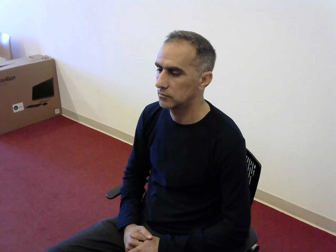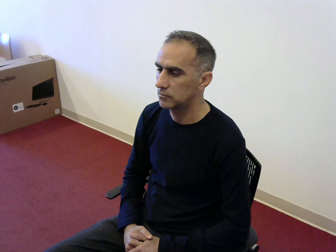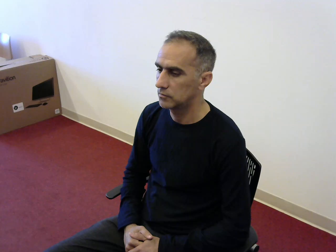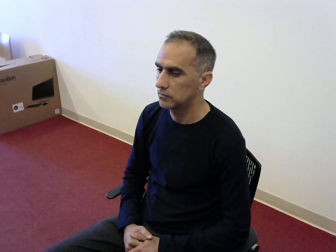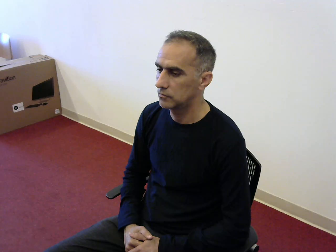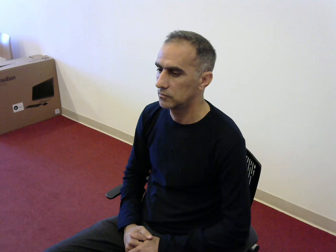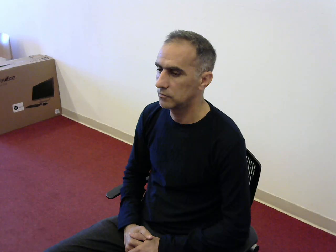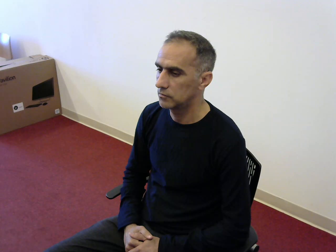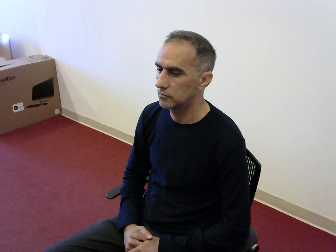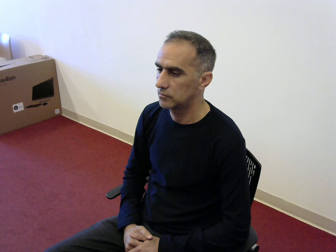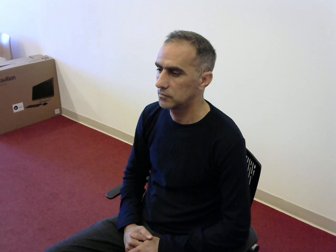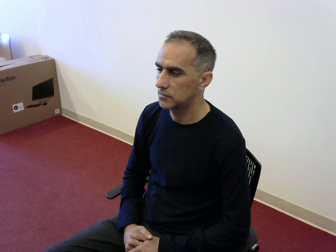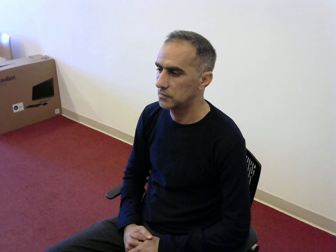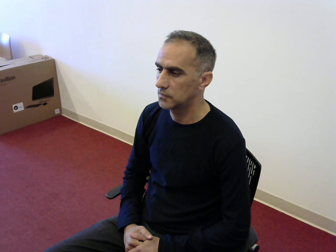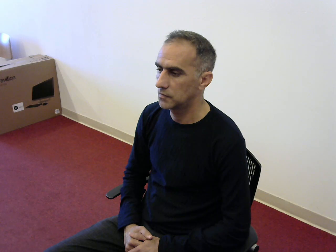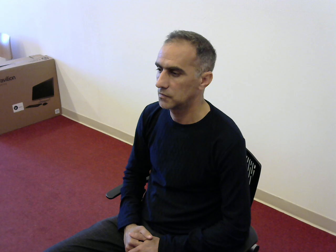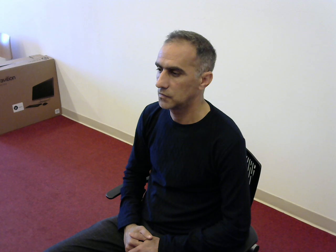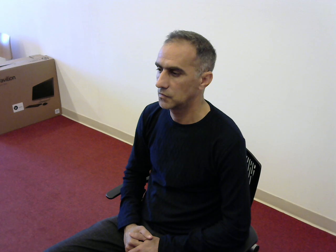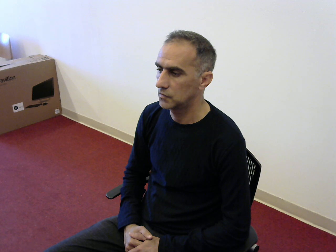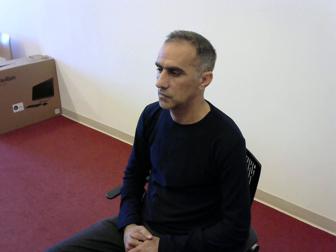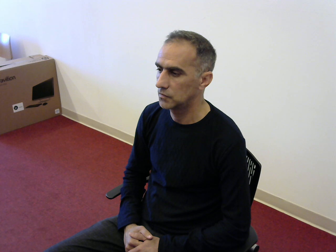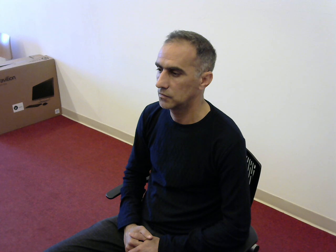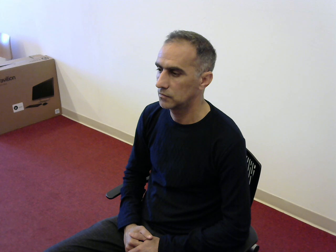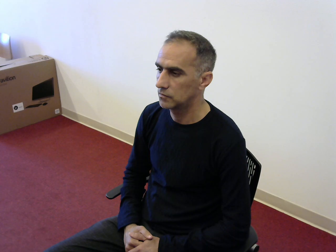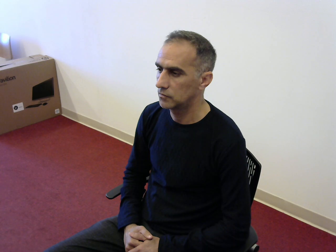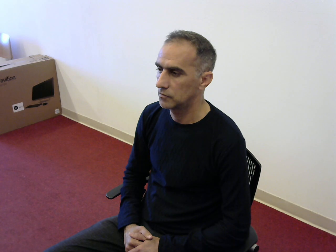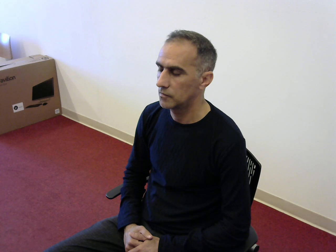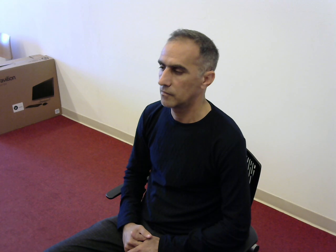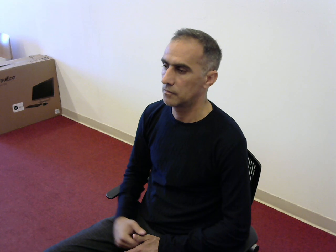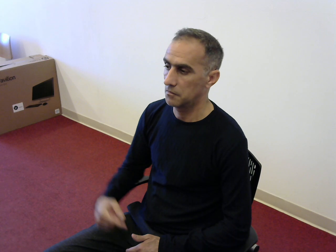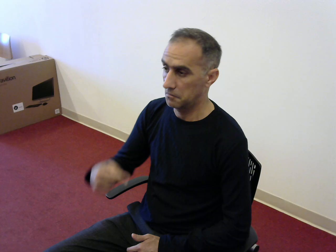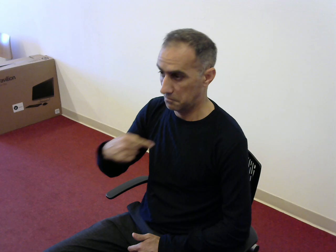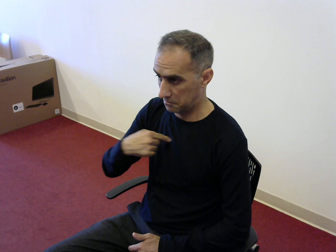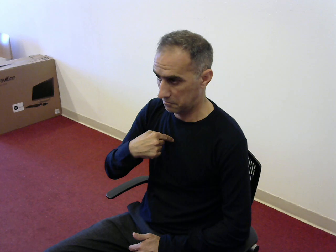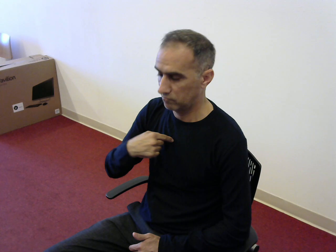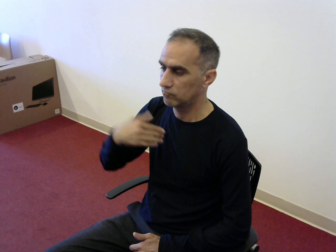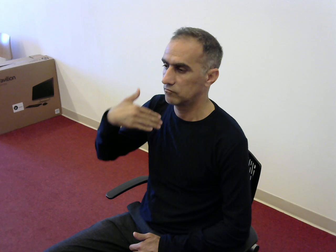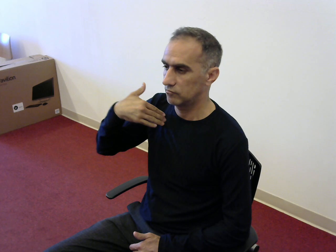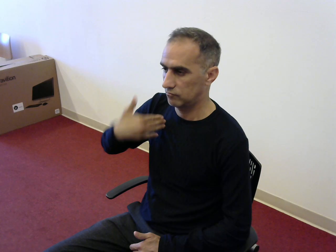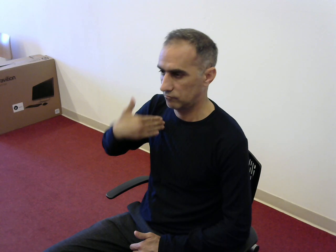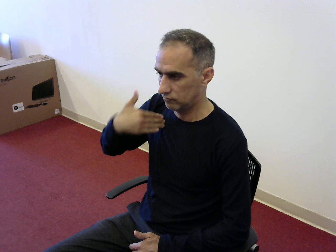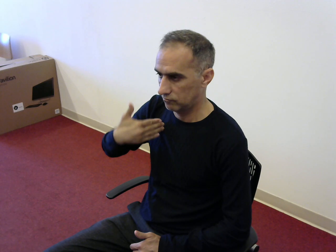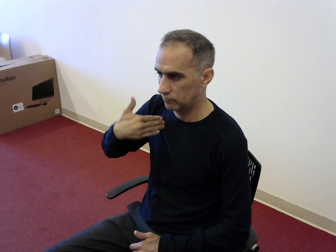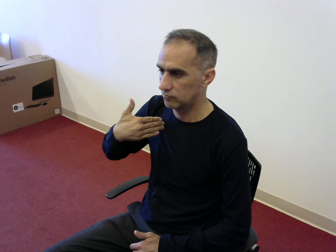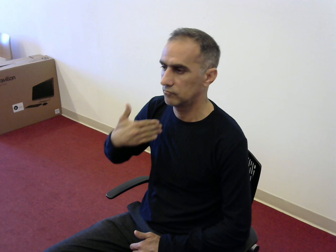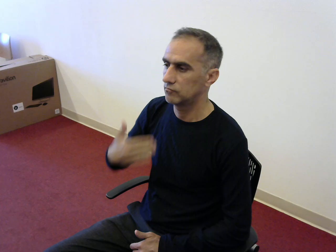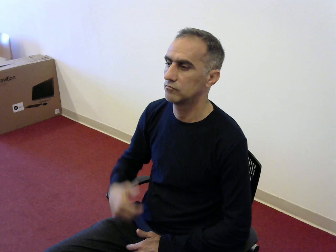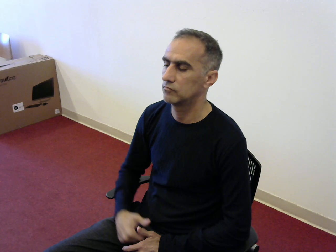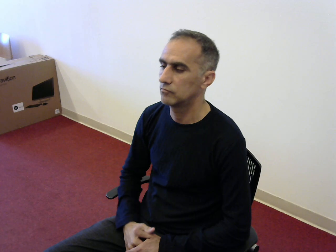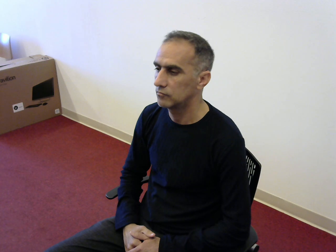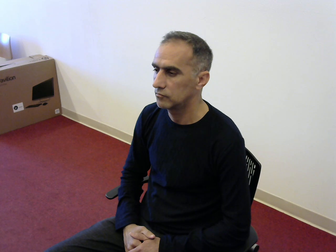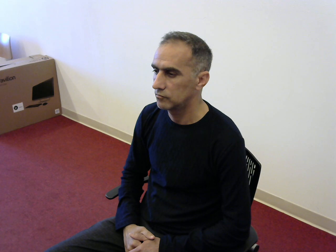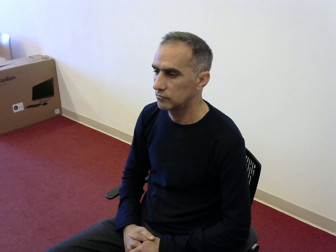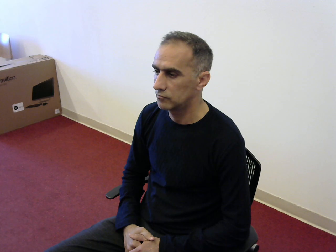Mən subayam